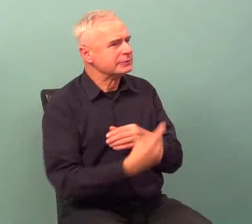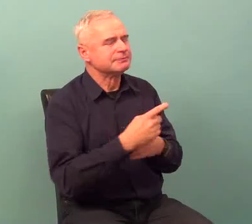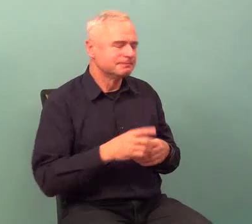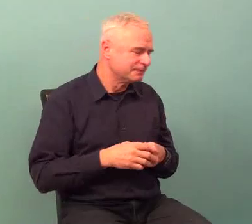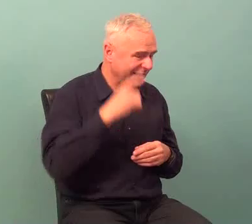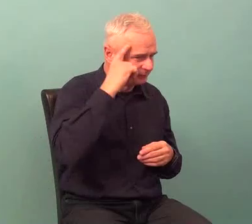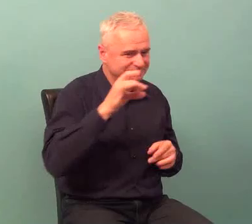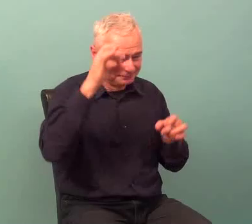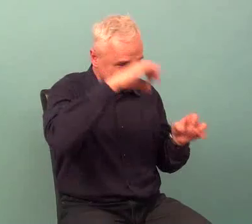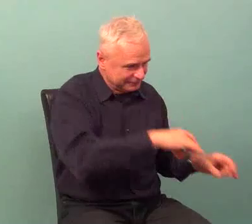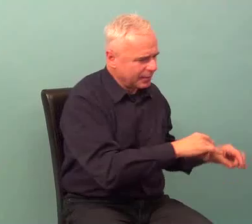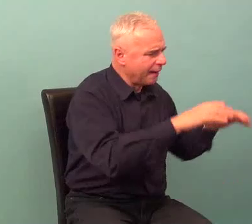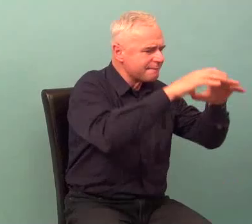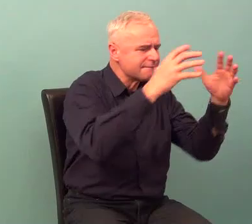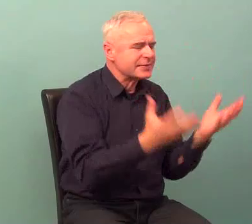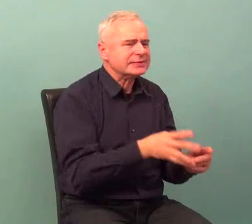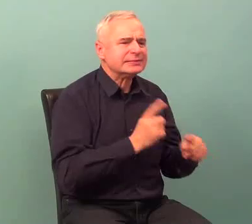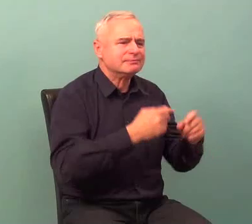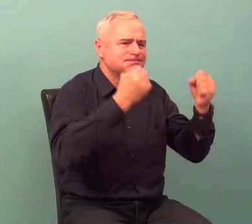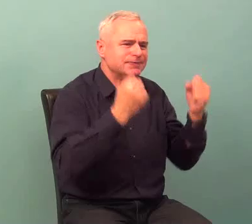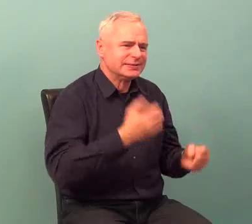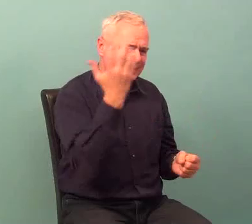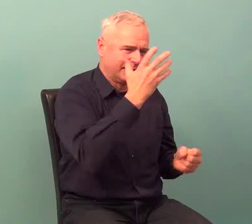Pomyślał i zbiegł na dół po dużą, stalową, ciężką i czarną kulę.